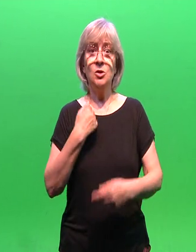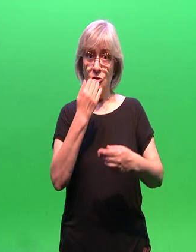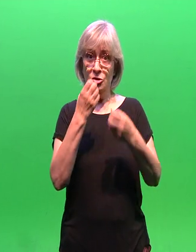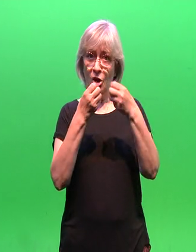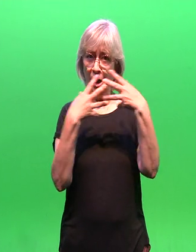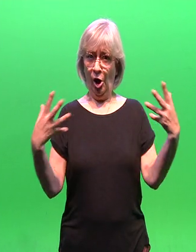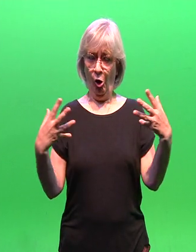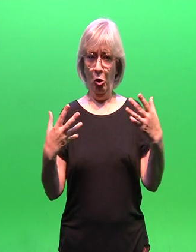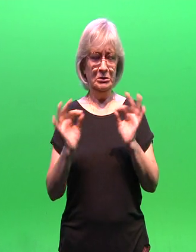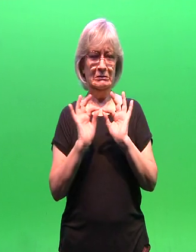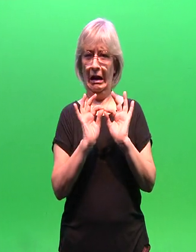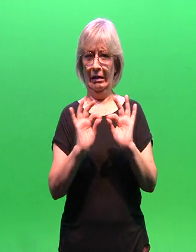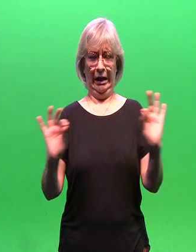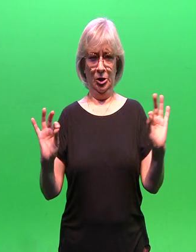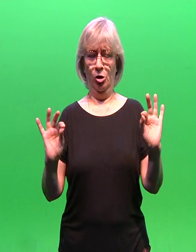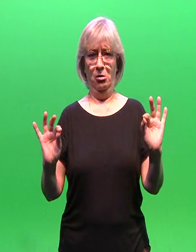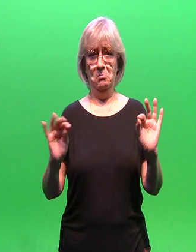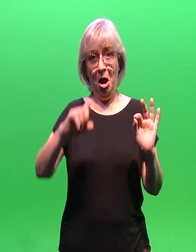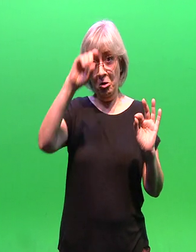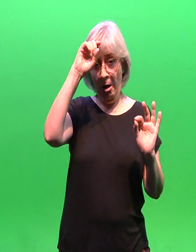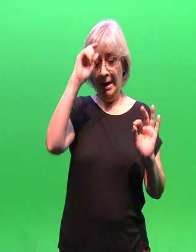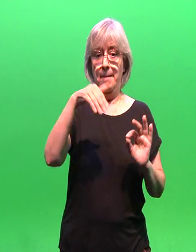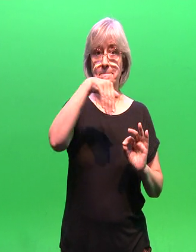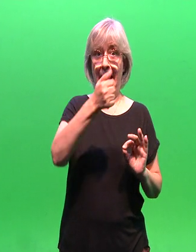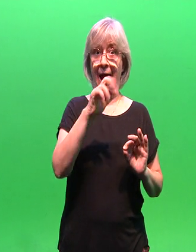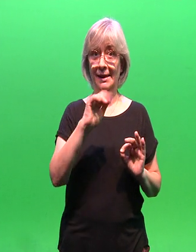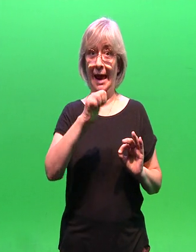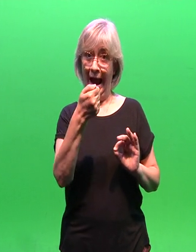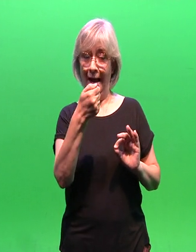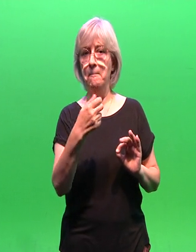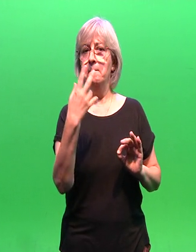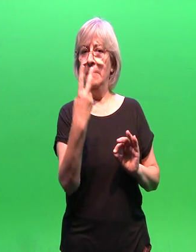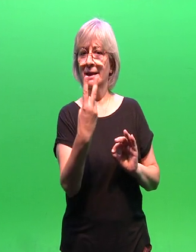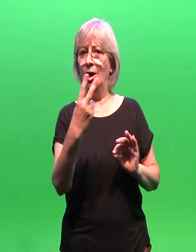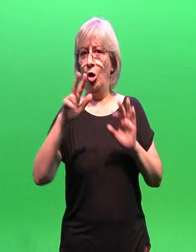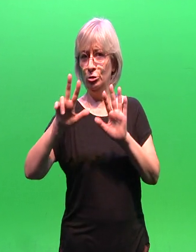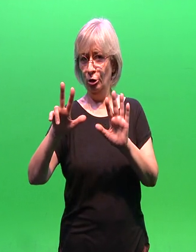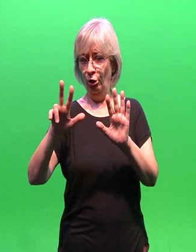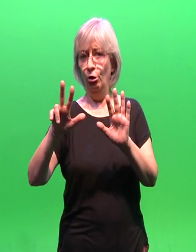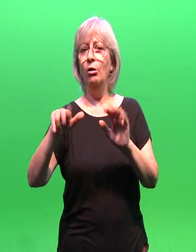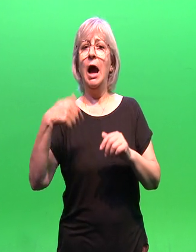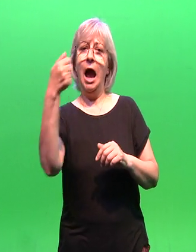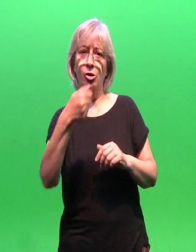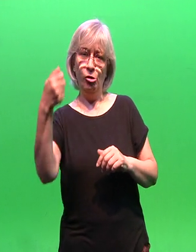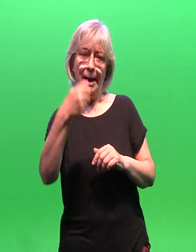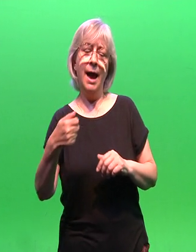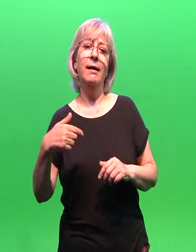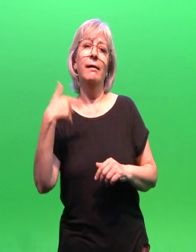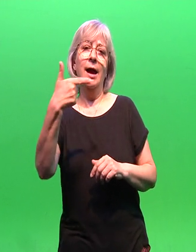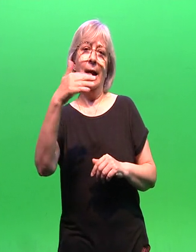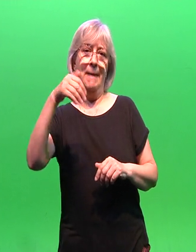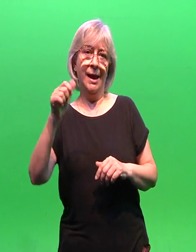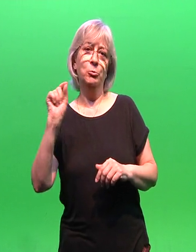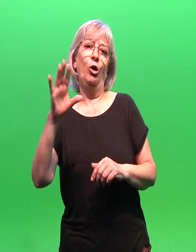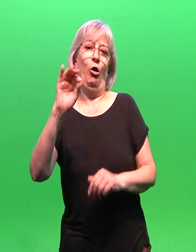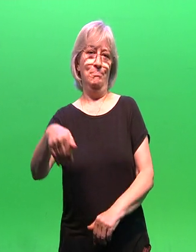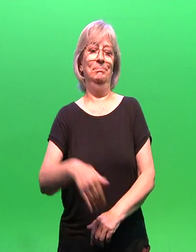El meu correu electrònic és molt senzill, és el meu nom, Maria, vint-i-vuit, arriva gmail punt com.